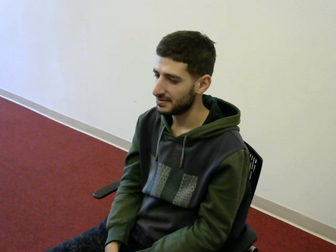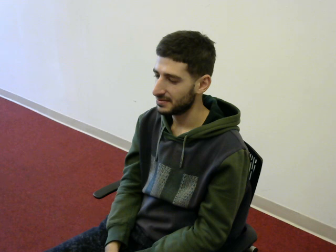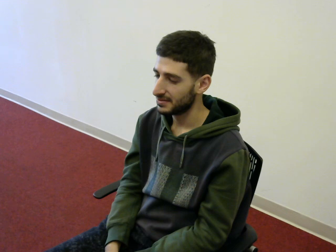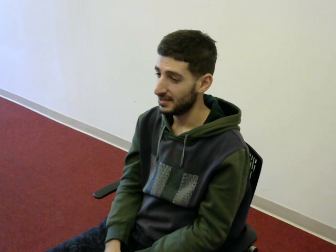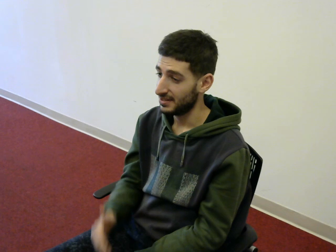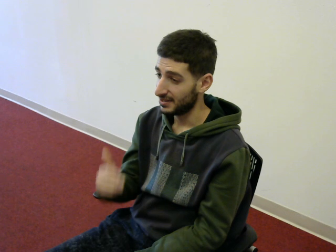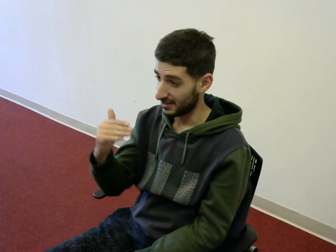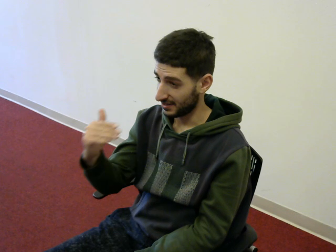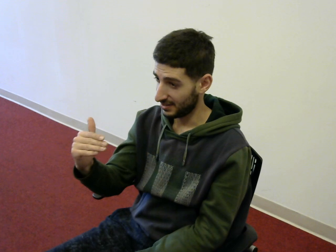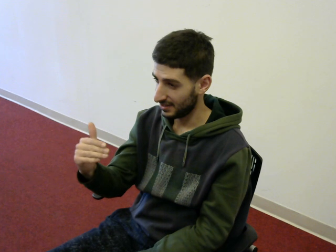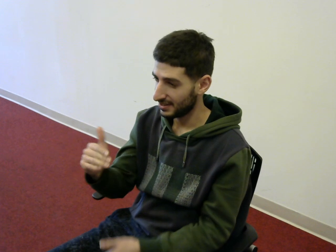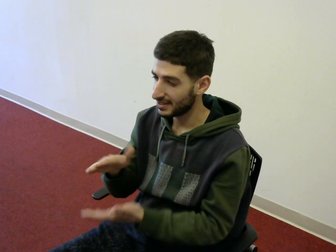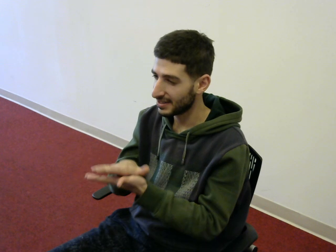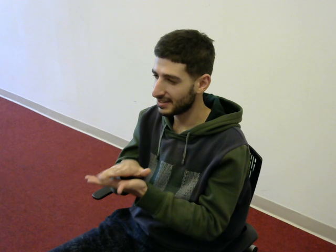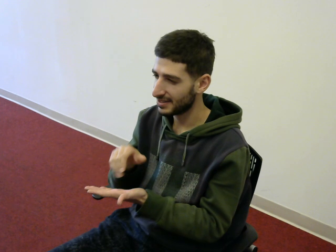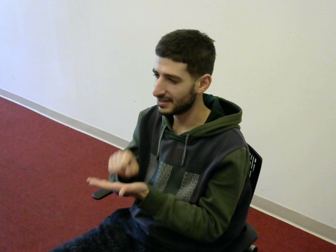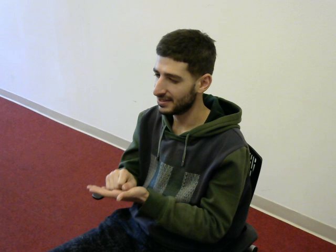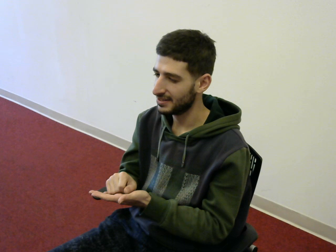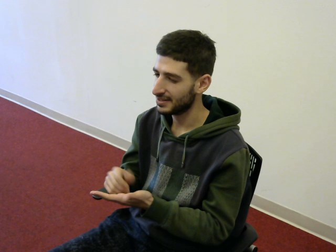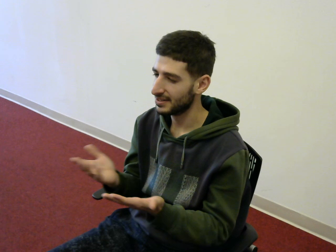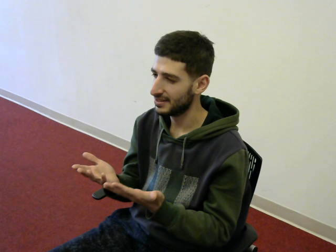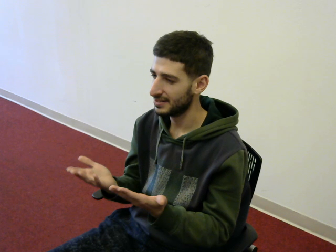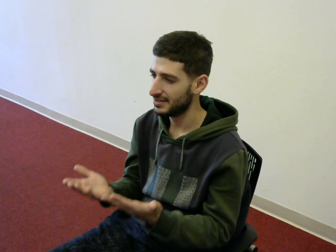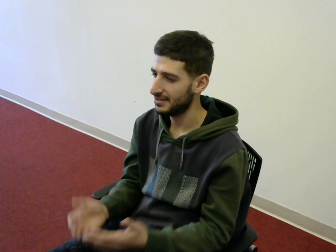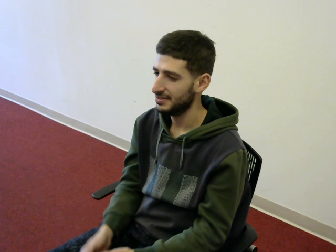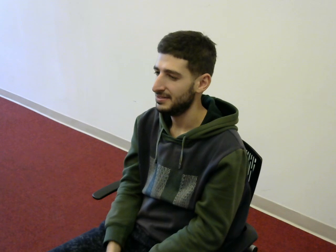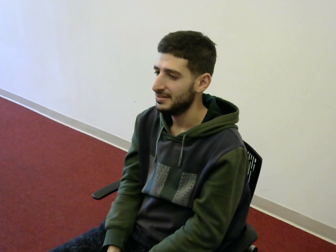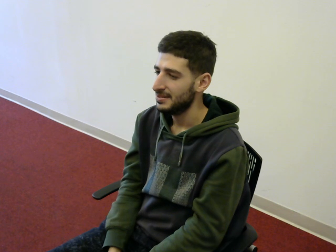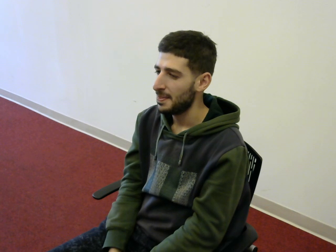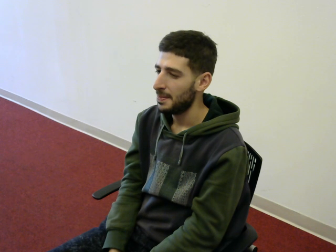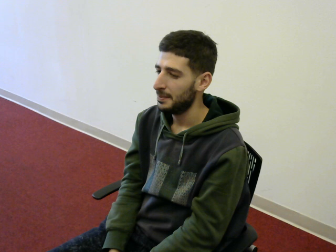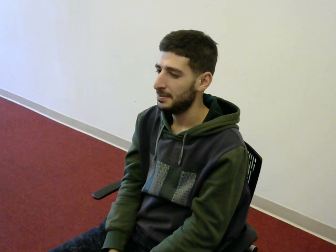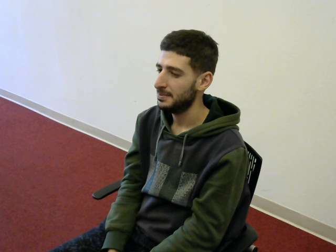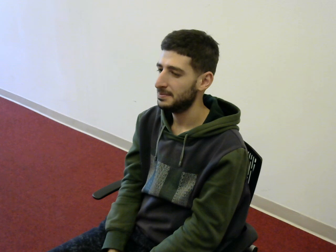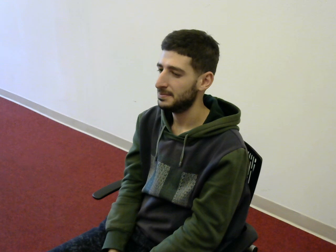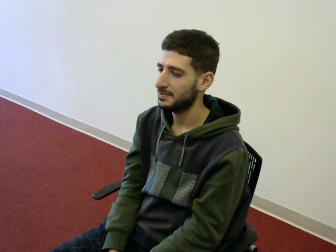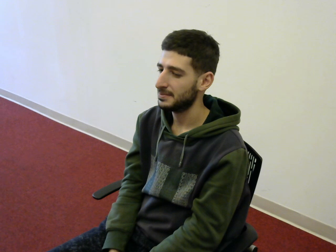Sənin ləqəbin nədir?